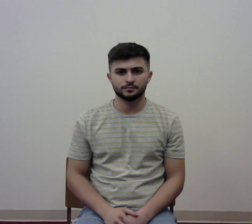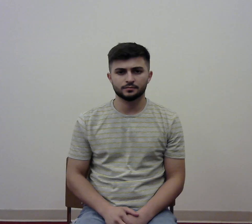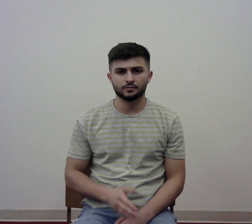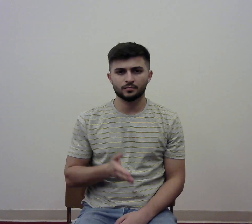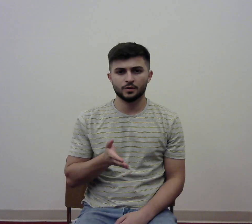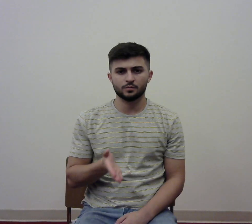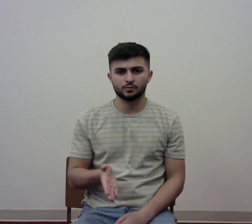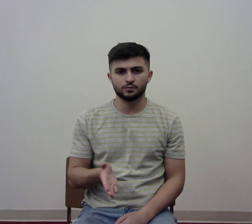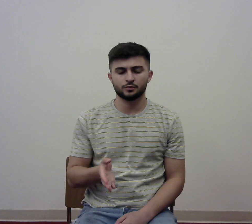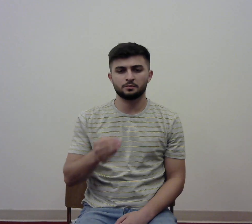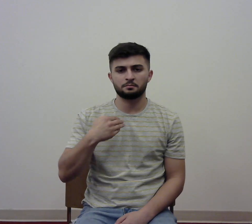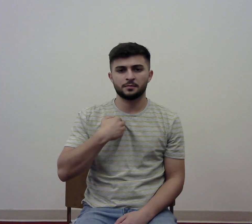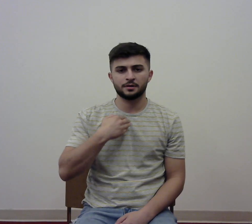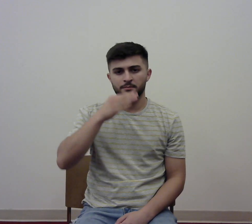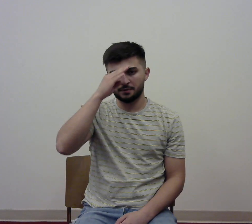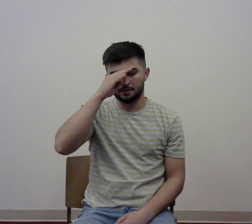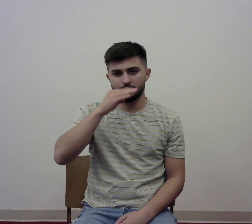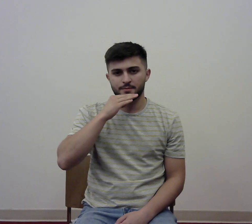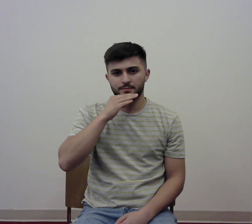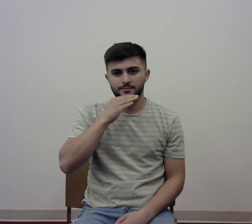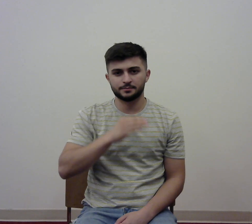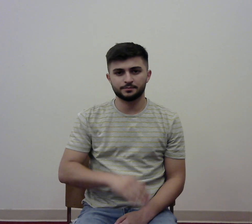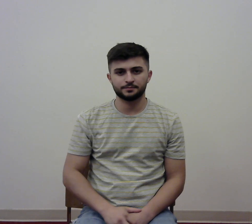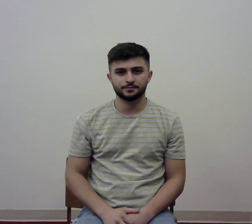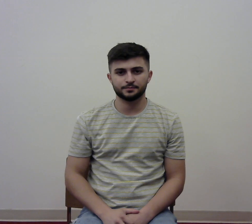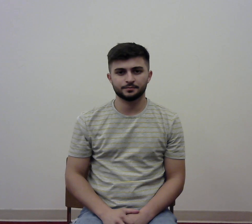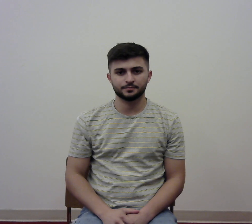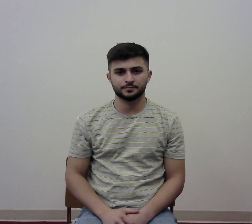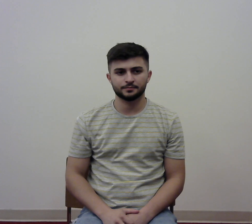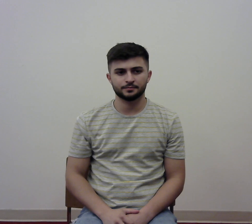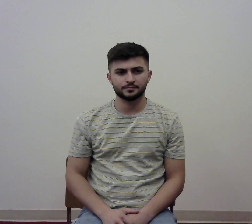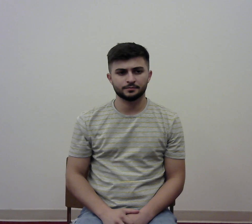Bu mənim atamdır